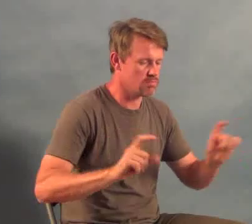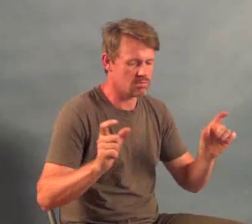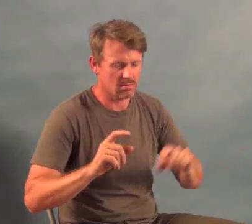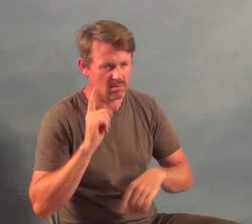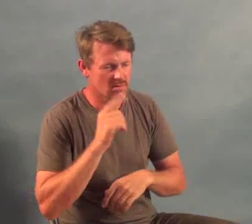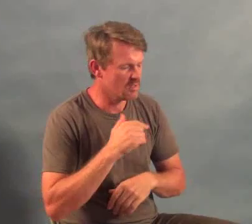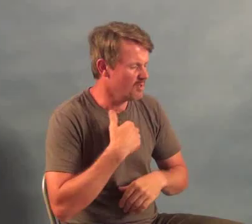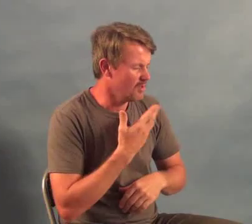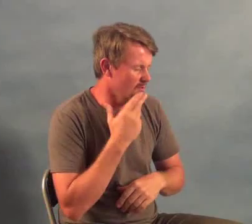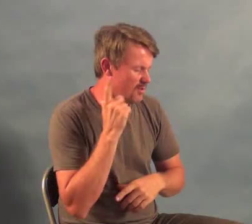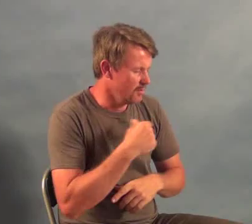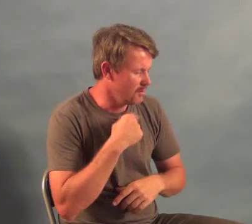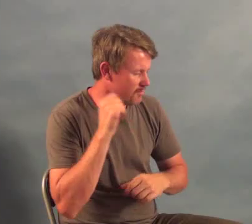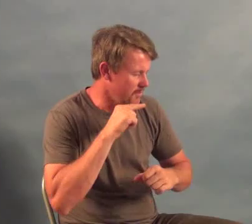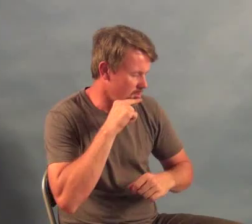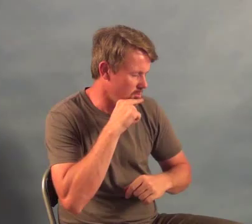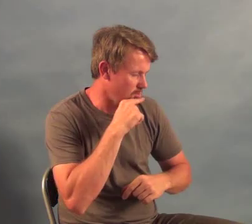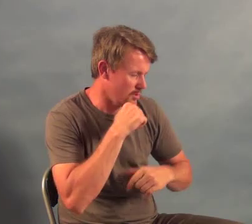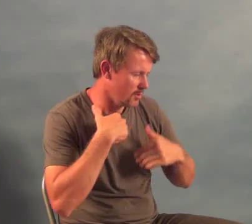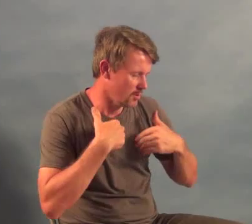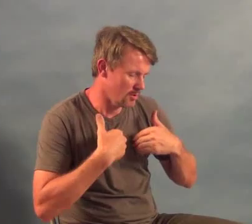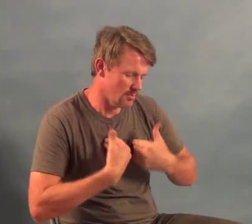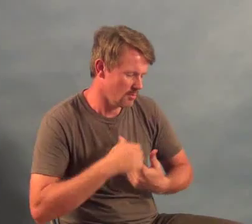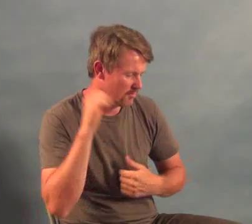Jeden mężczyzna mówi, że chce już pójść, bo jest bardzo zmęczony.